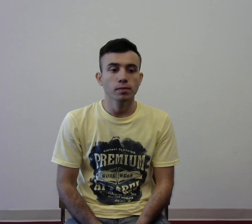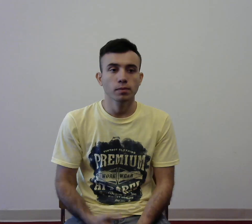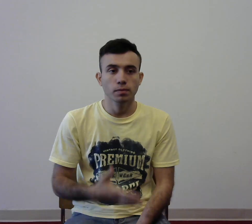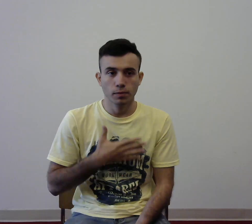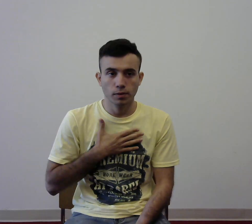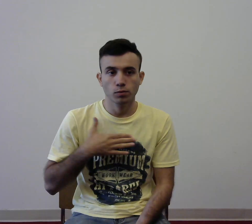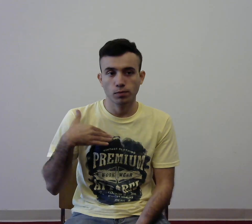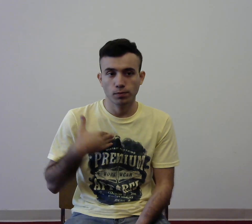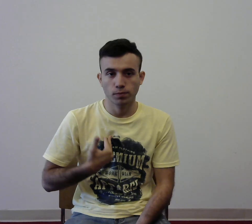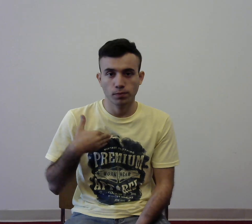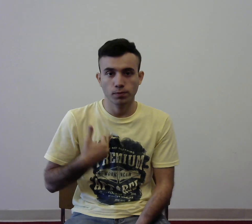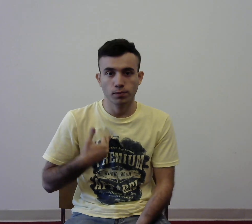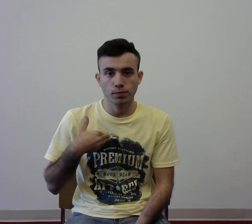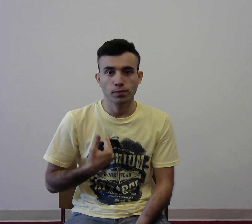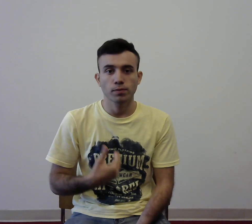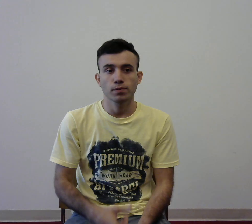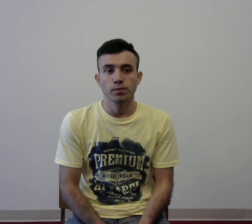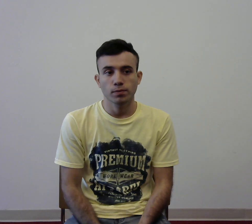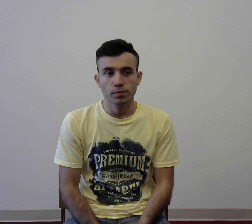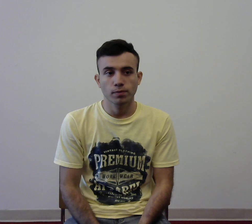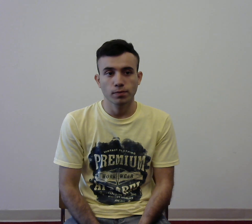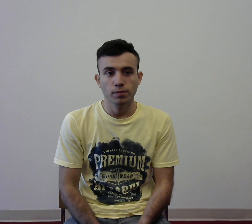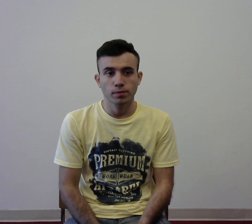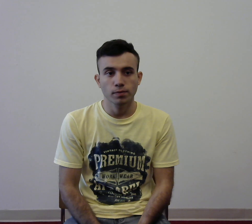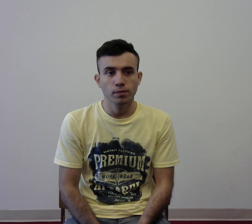Mən subayam